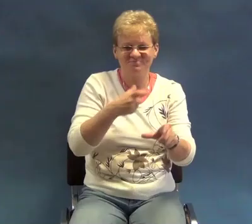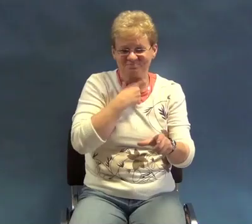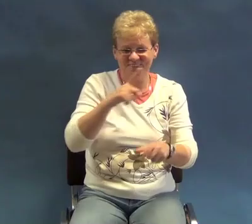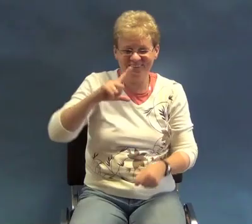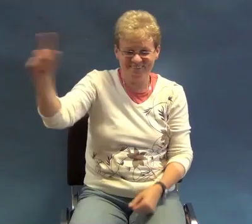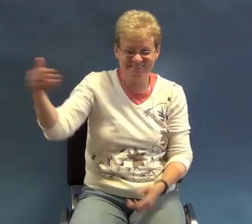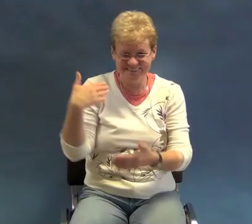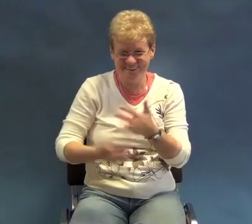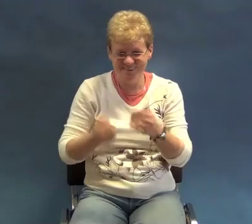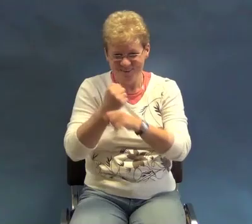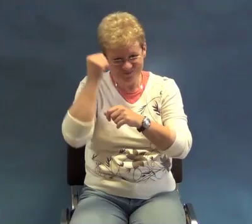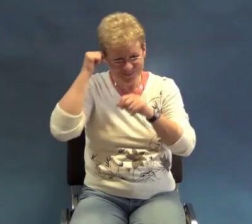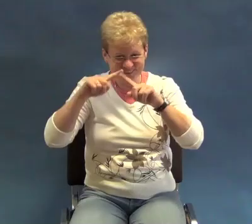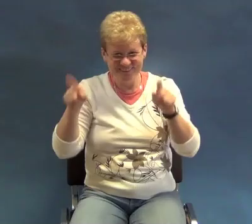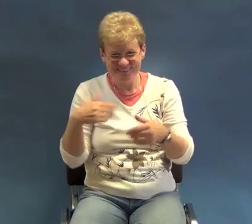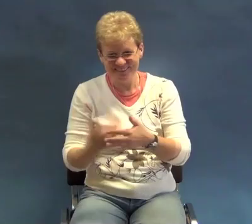Charlie Chaplin poszedł, a jego naprawianie okien poszło na marne.